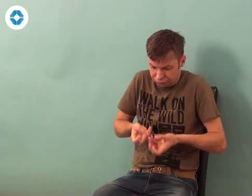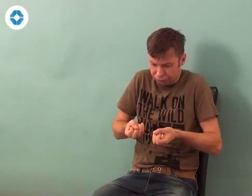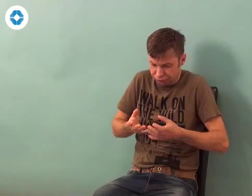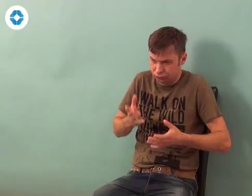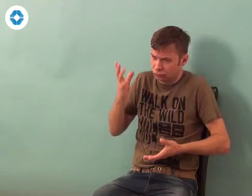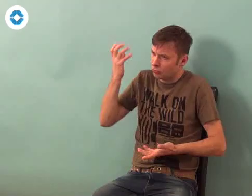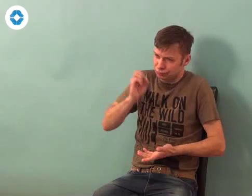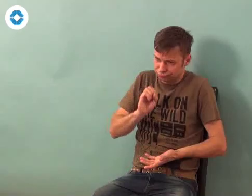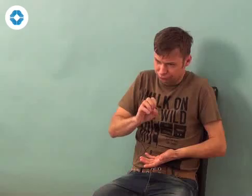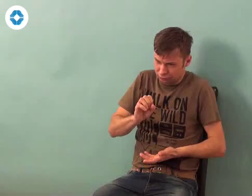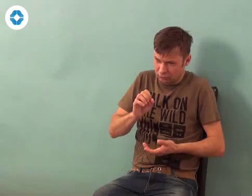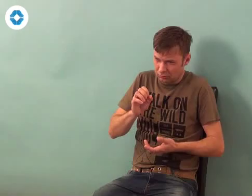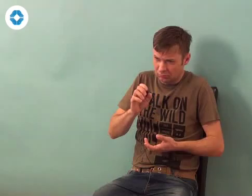Zrywa je i wrzuca do koszy.